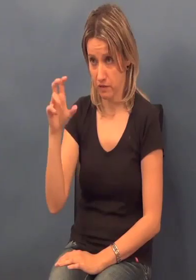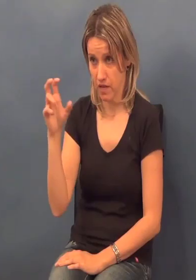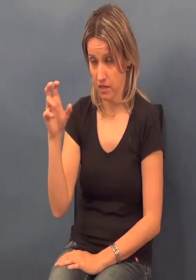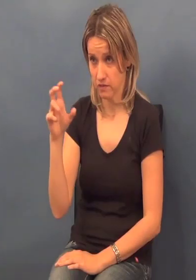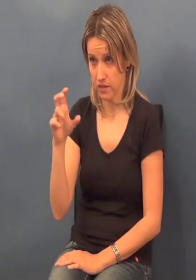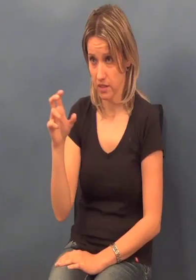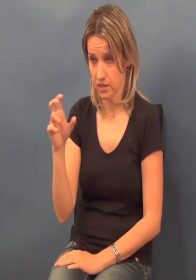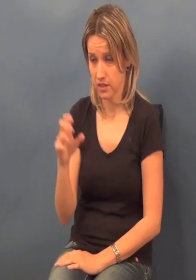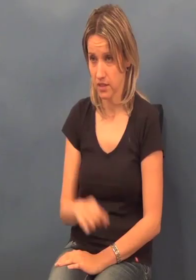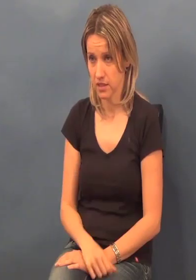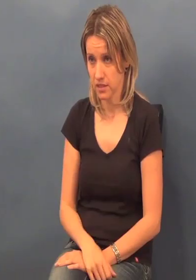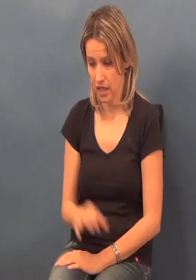Czwartek?